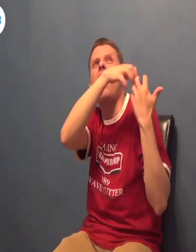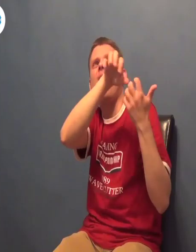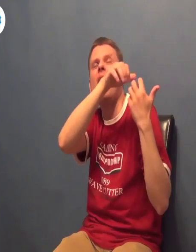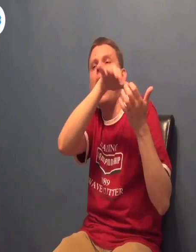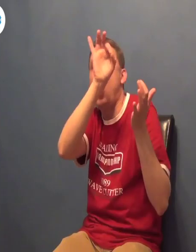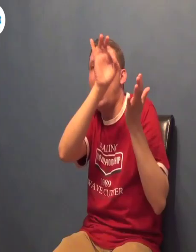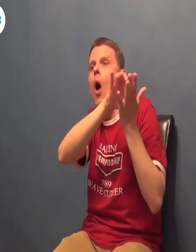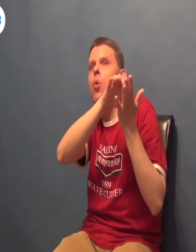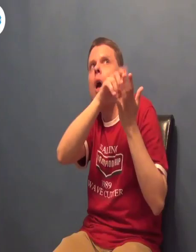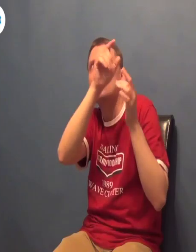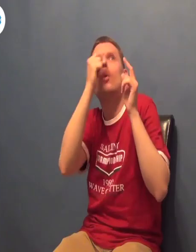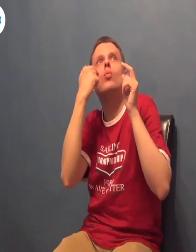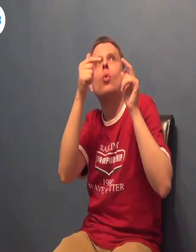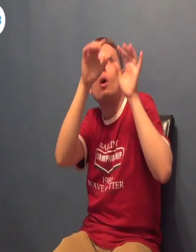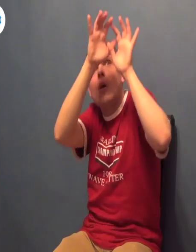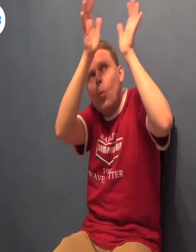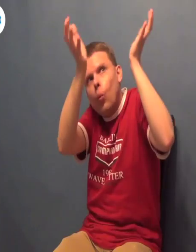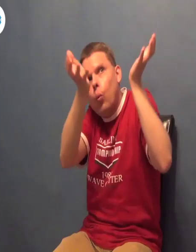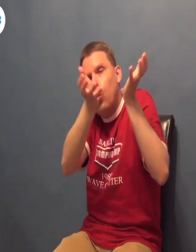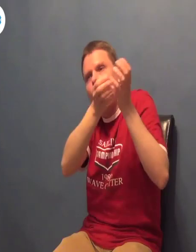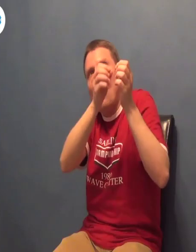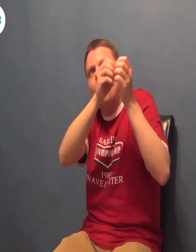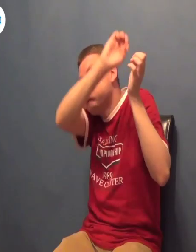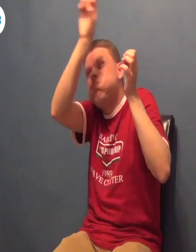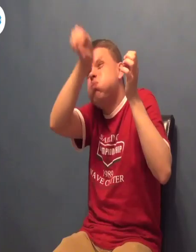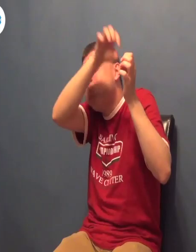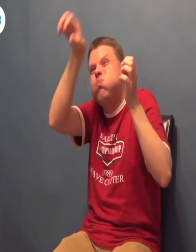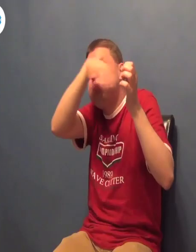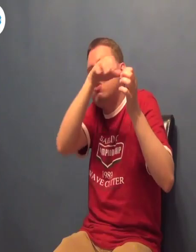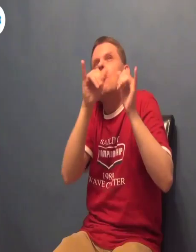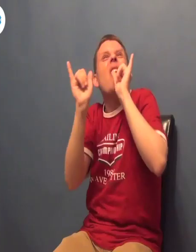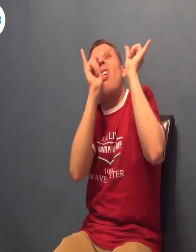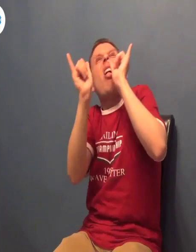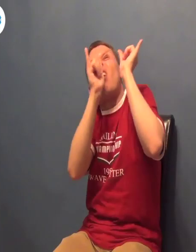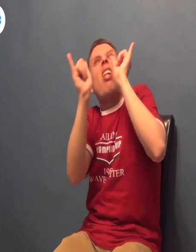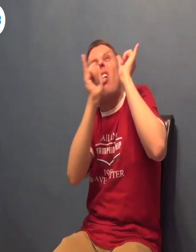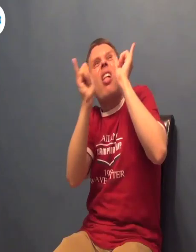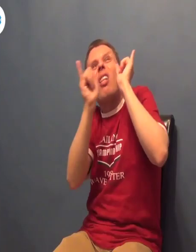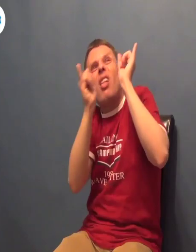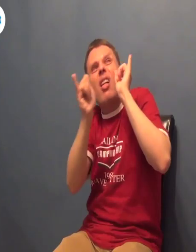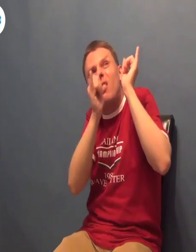W pewnym momencie pies zauważa, że z ula wylatują pszczoły, lecą na niego, a pies krzyczy.